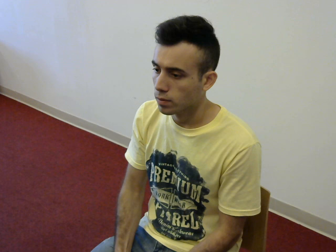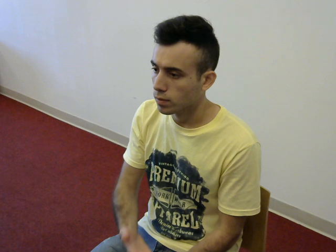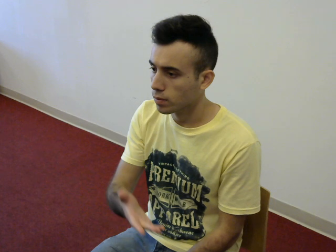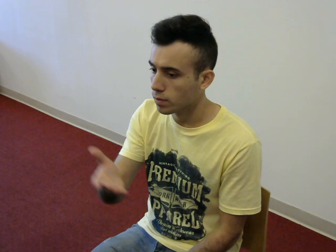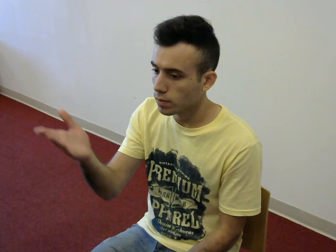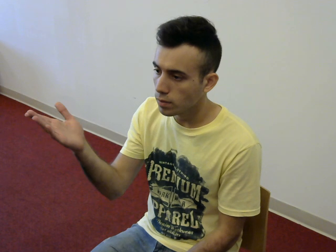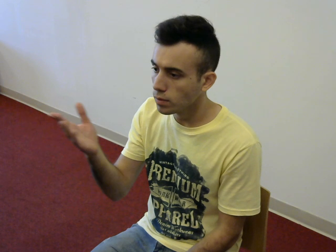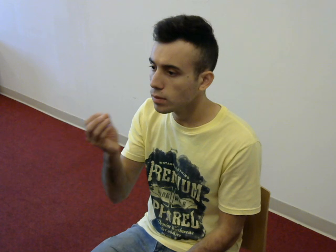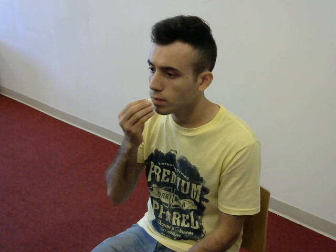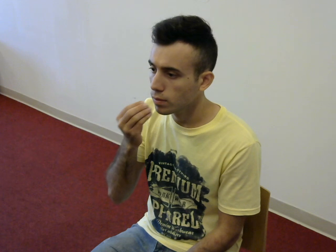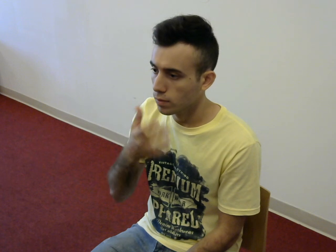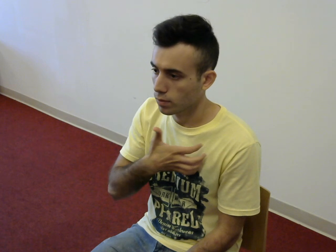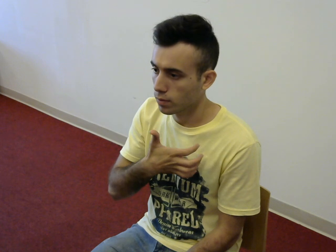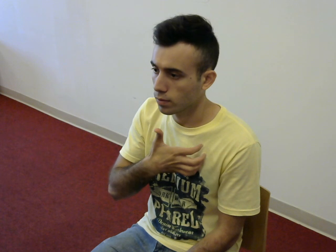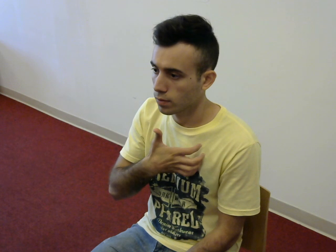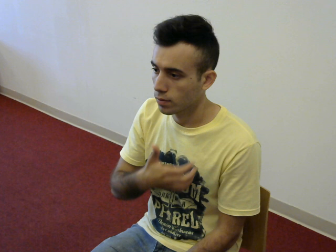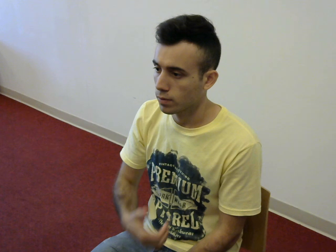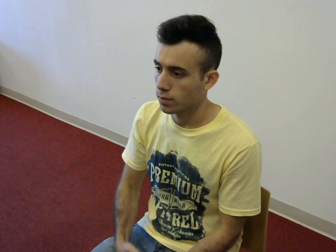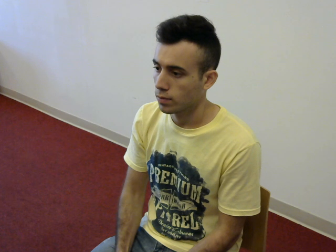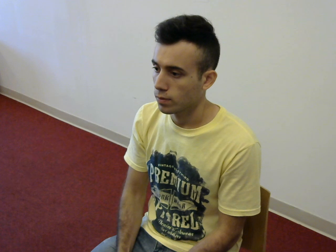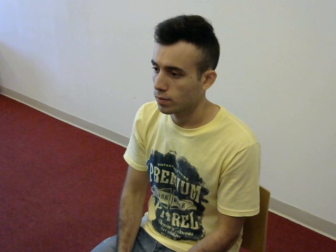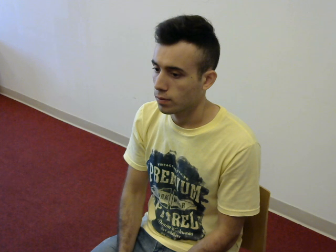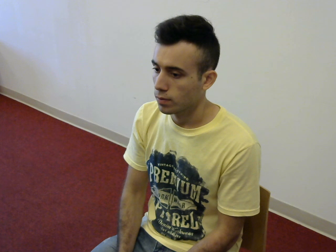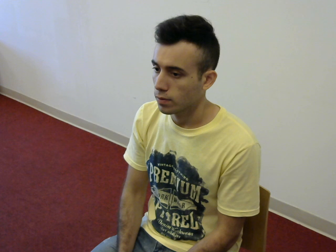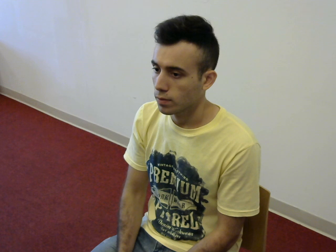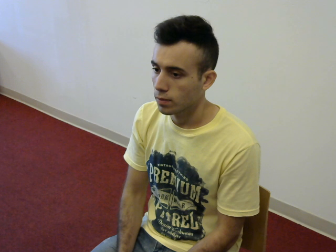Siz yemək istəyirsiniz?